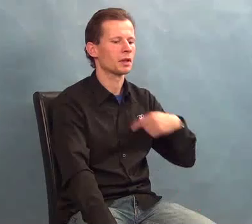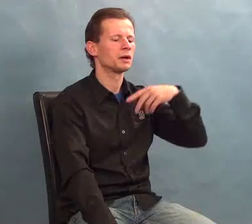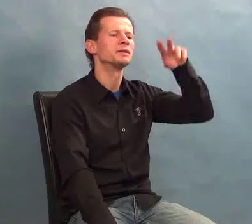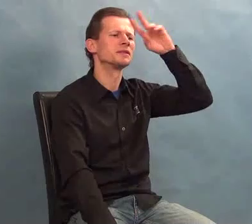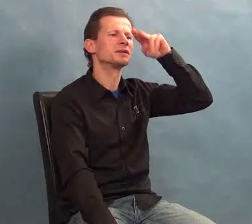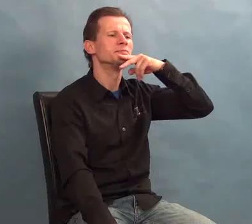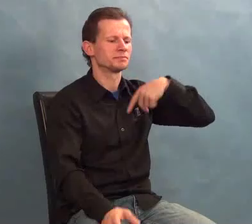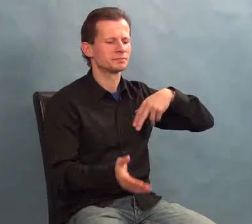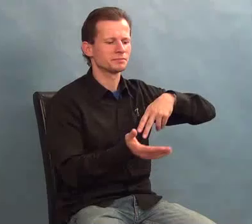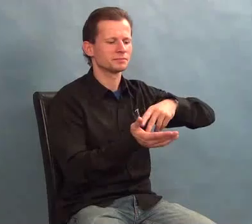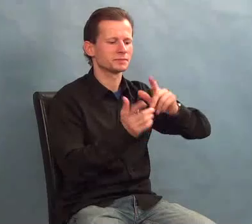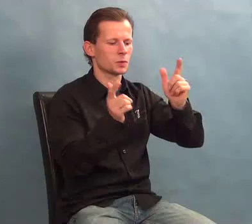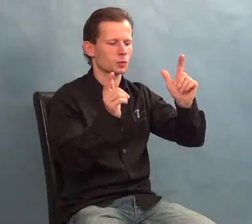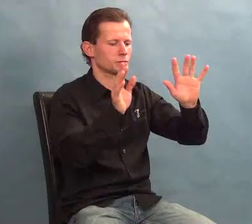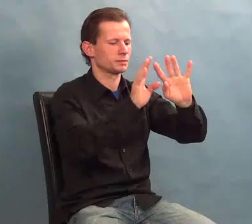Tata szedł ulicą.